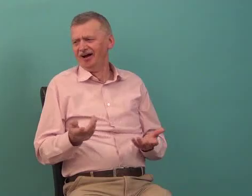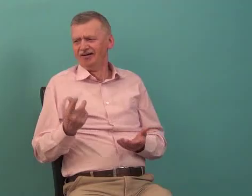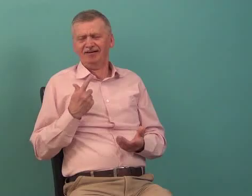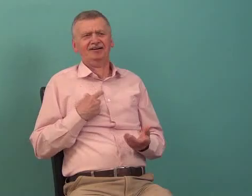Już wie.